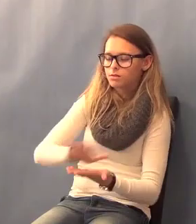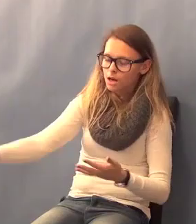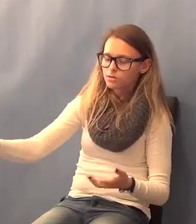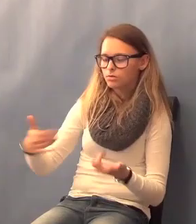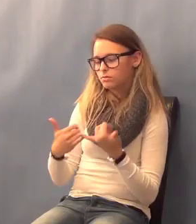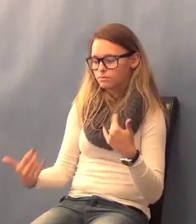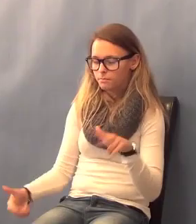Może być ślisko, albo inne powody.